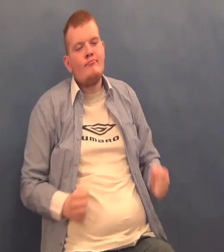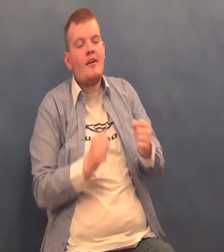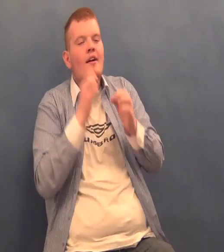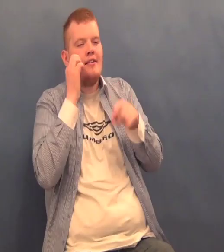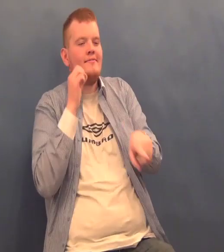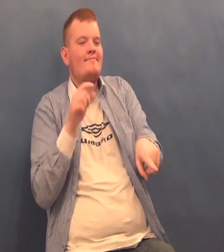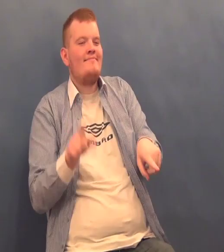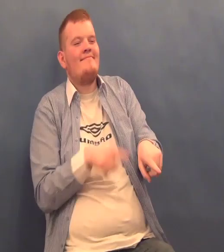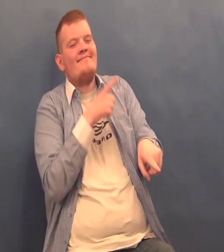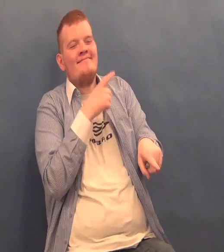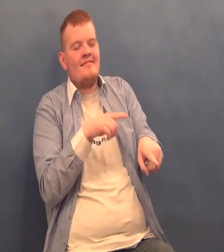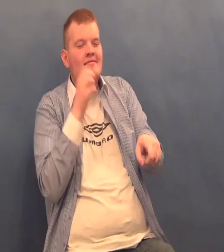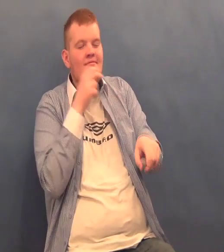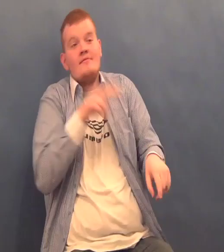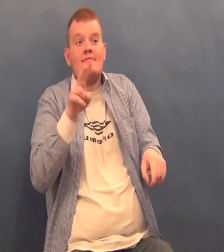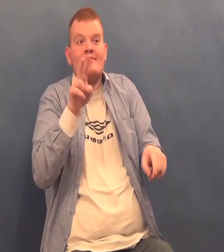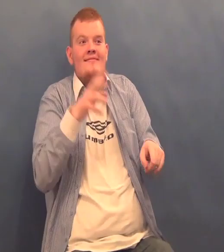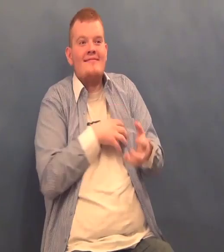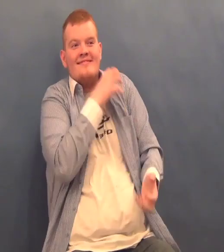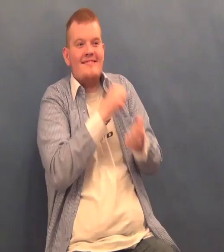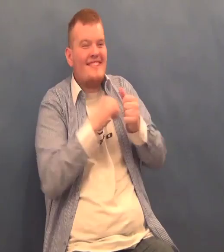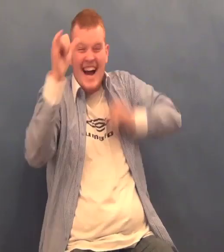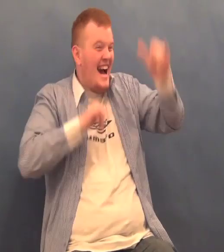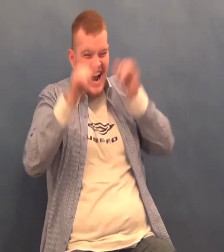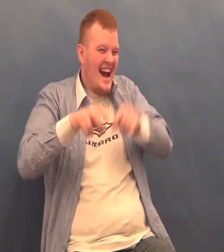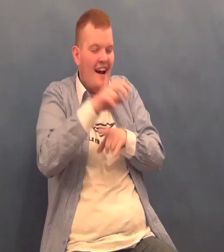Kot wodzi palcem za ptaszkiem, a ptaszek zauważa go i jest wystraszony, krzyczy, biega.